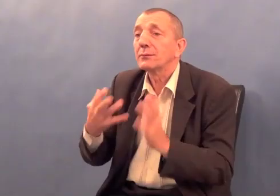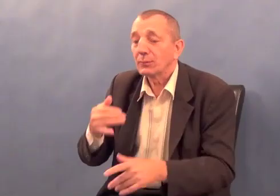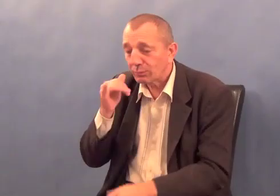Nie można.